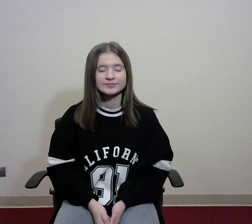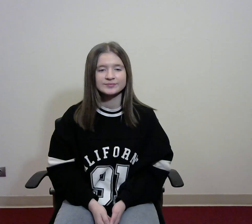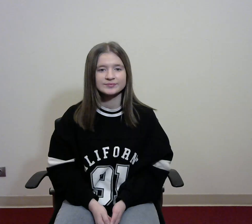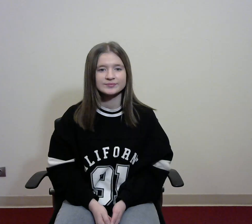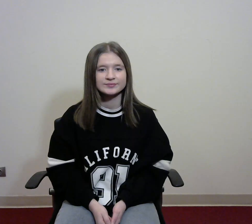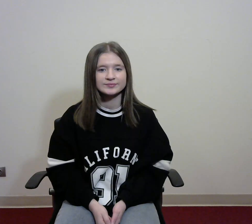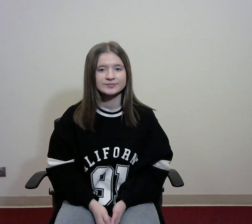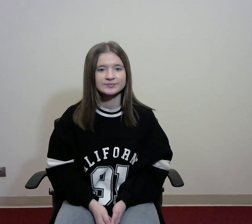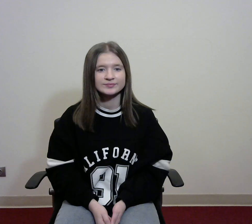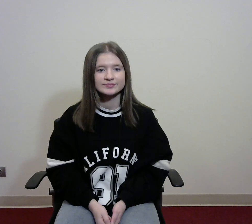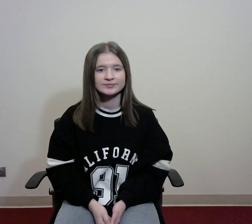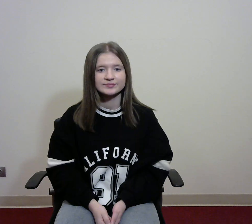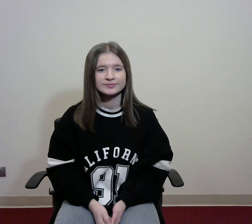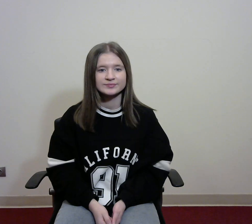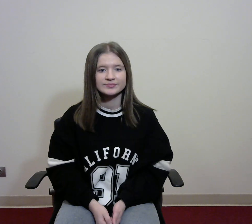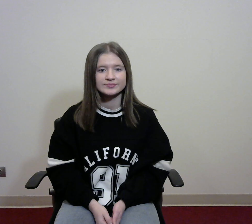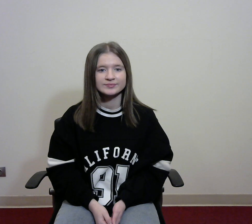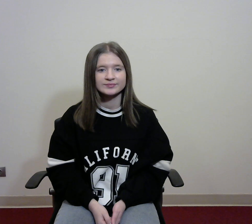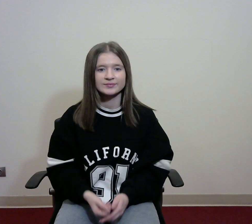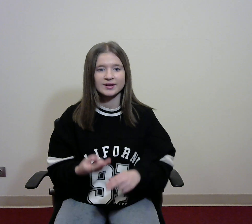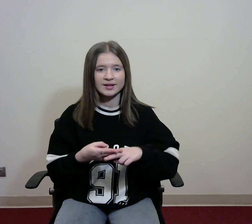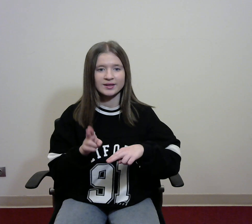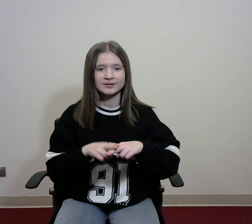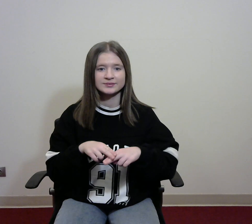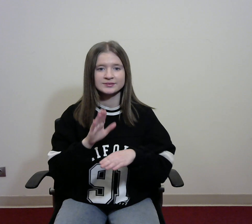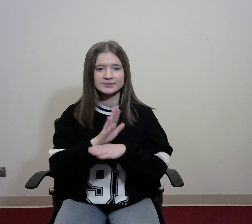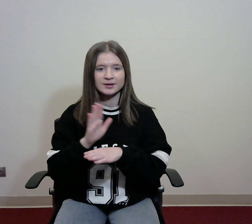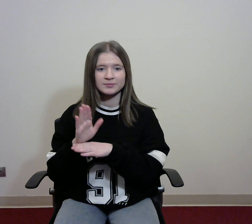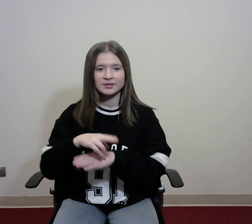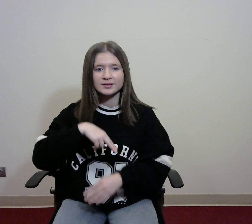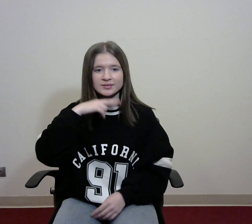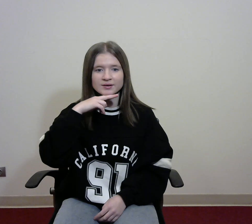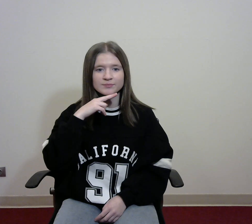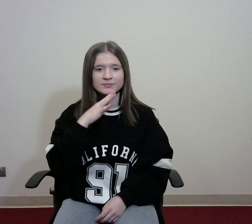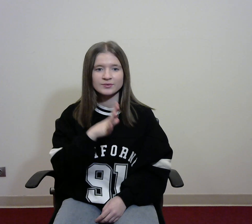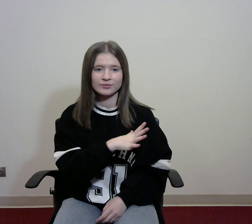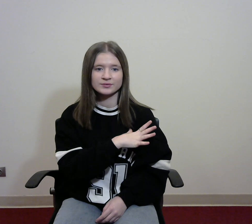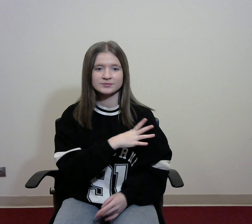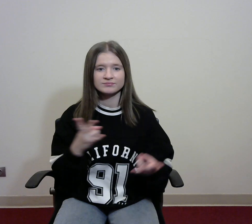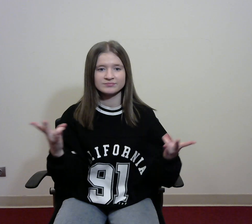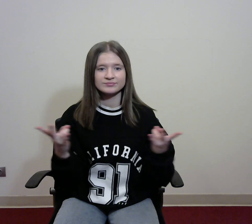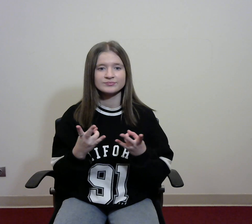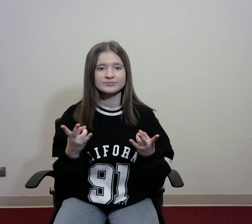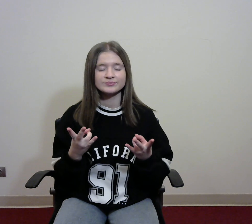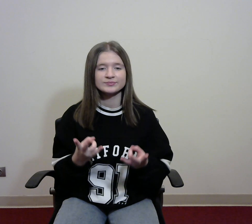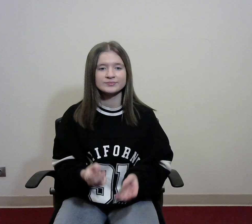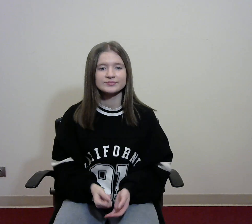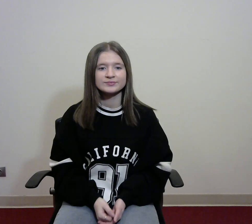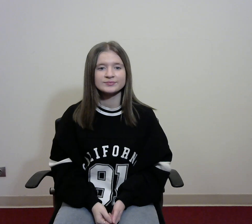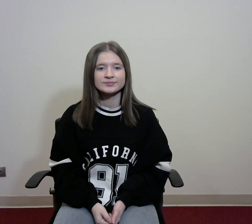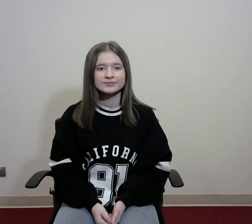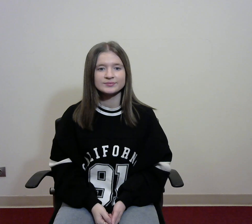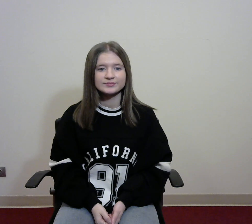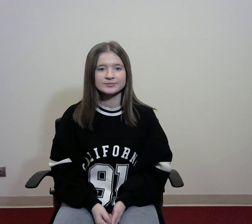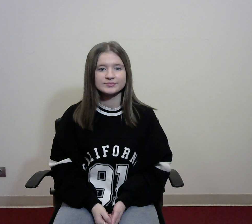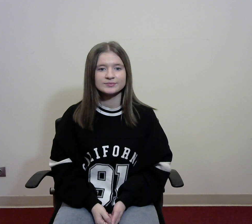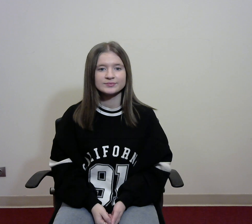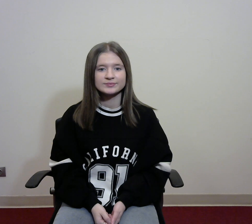Bu tapşırıqlarda diqqətli olmaq lazımdır